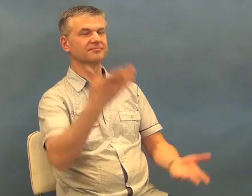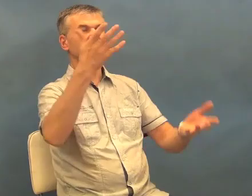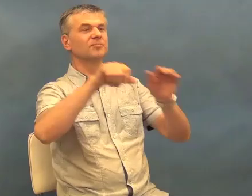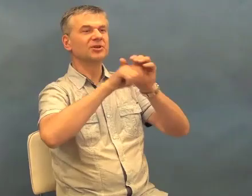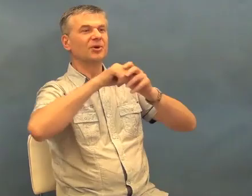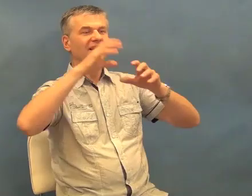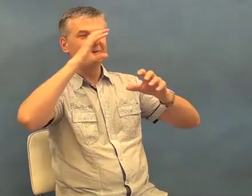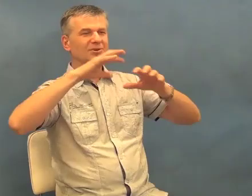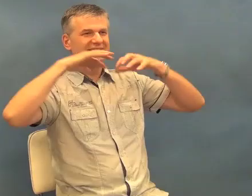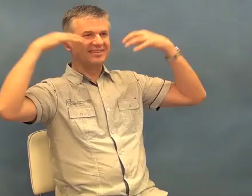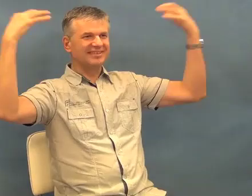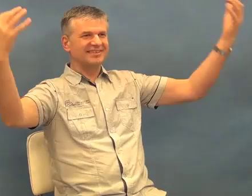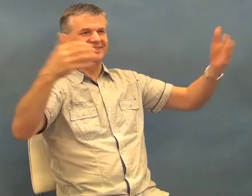Dużo ludzi na stadionie piłkarskim...